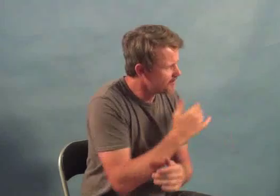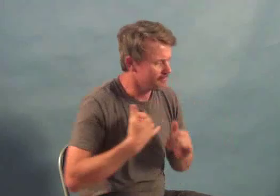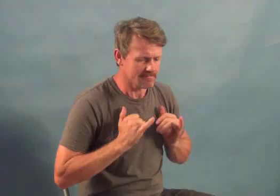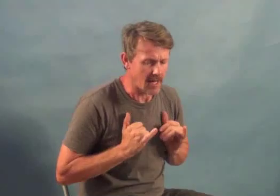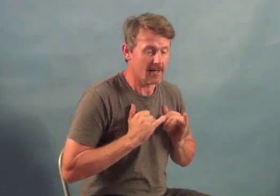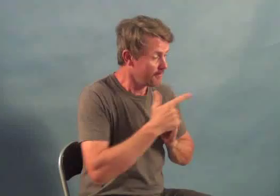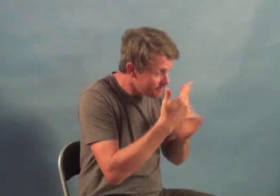Charlie Chaplin z plecakiem wskazał na szybę.